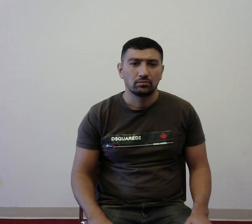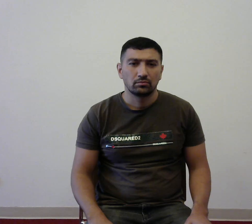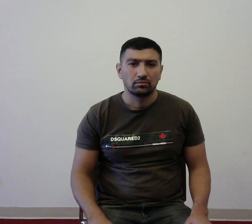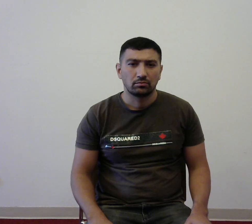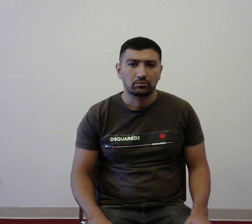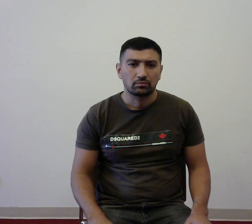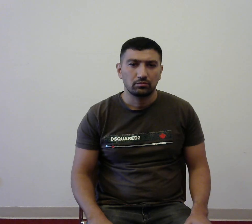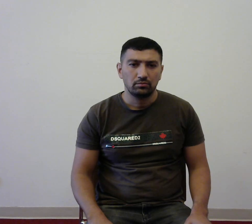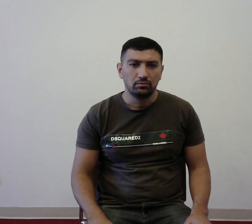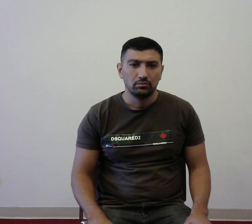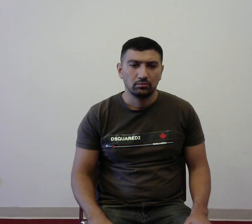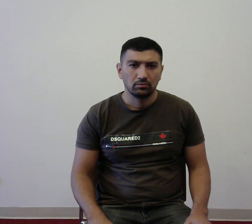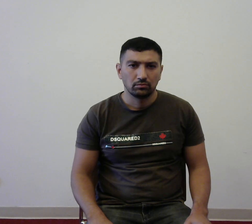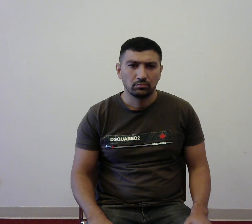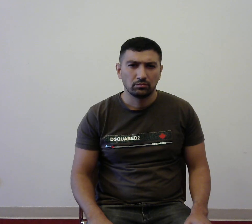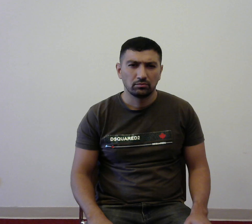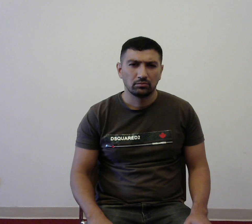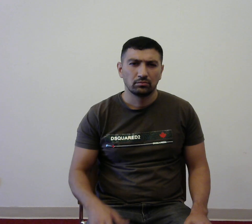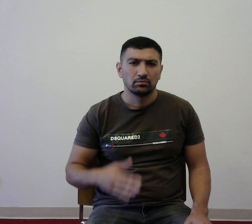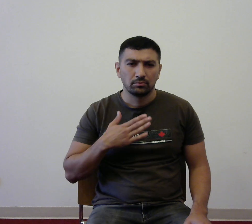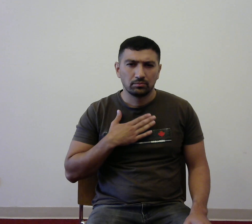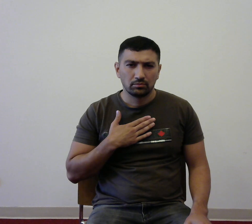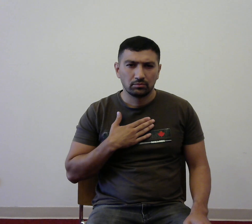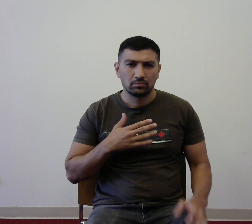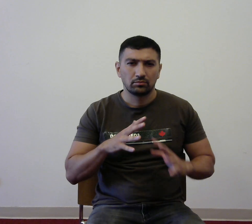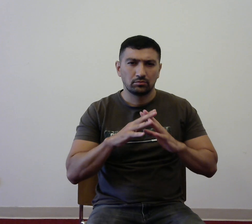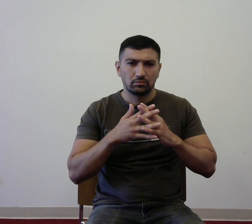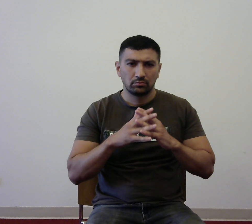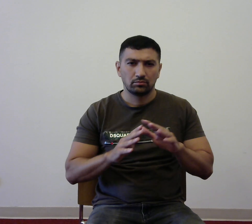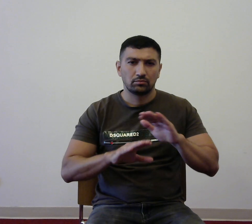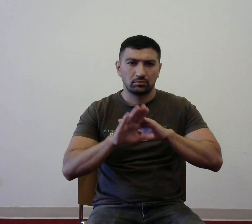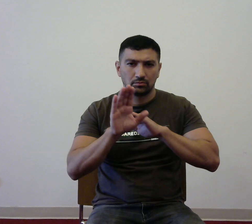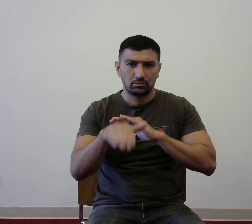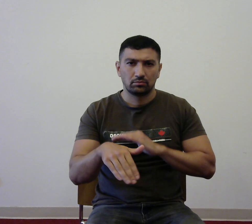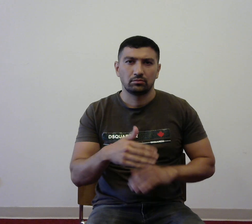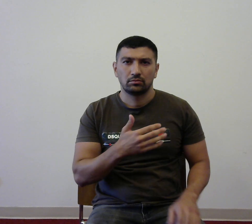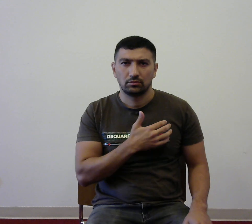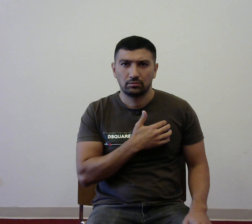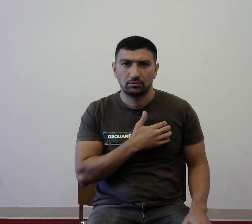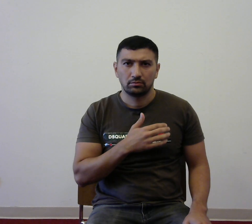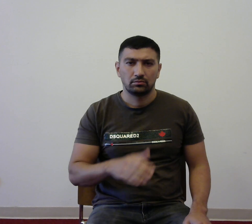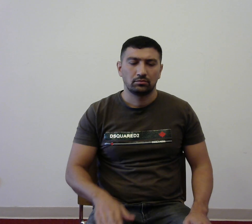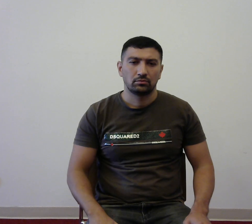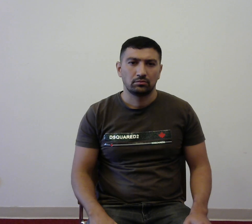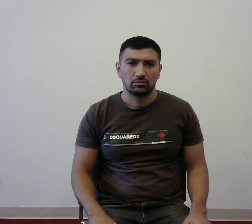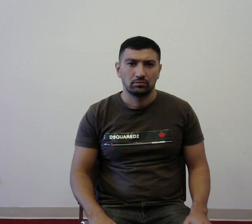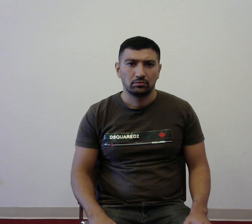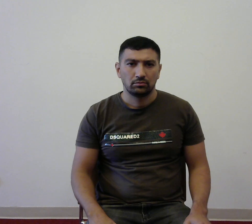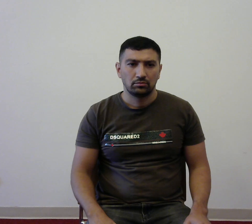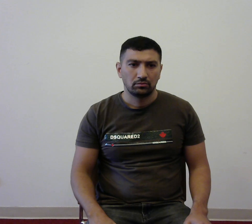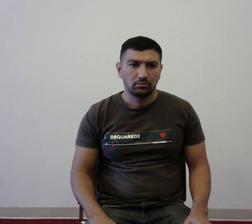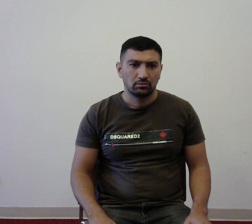Mən kəndə getmək istəyirəm